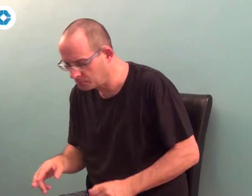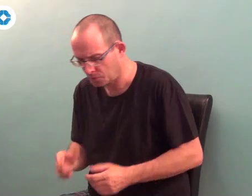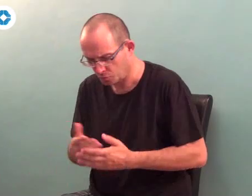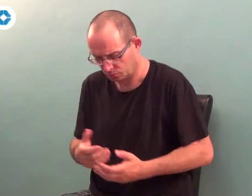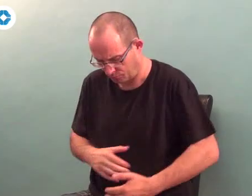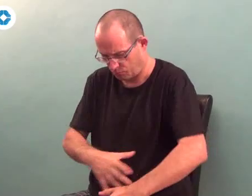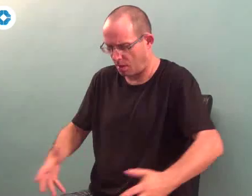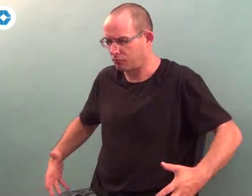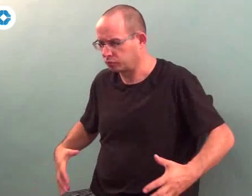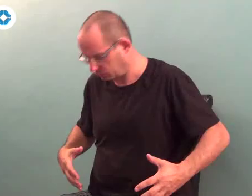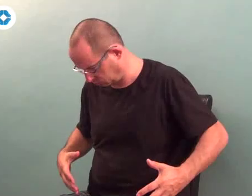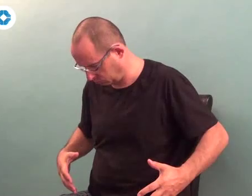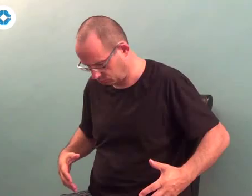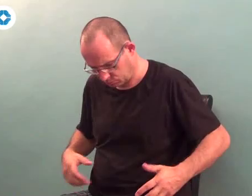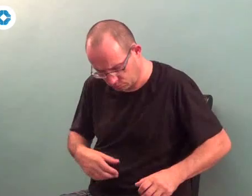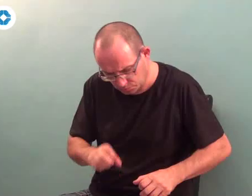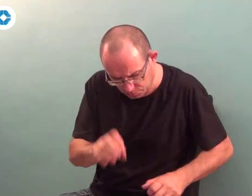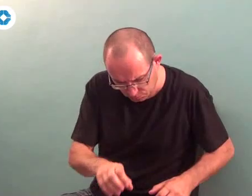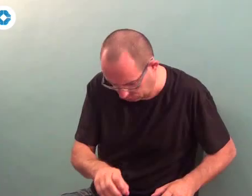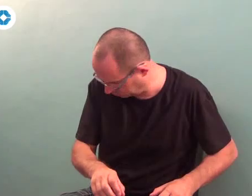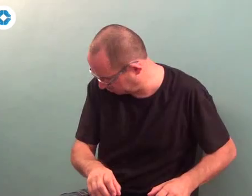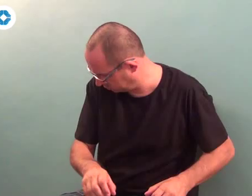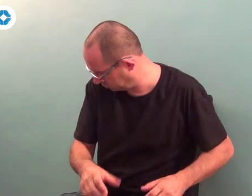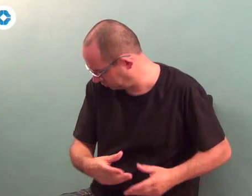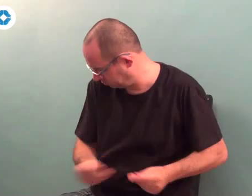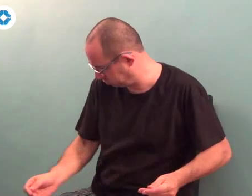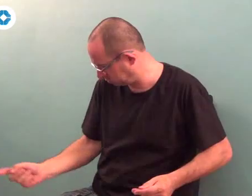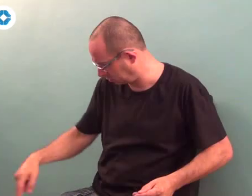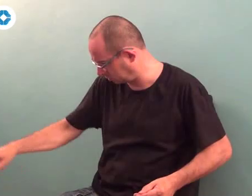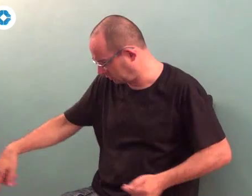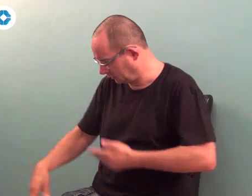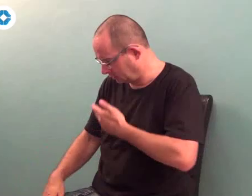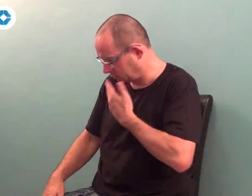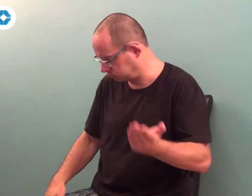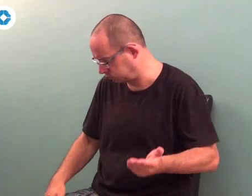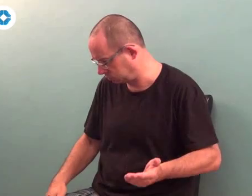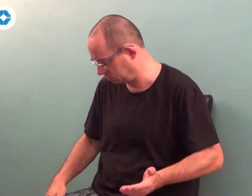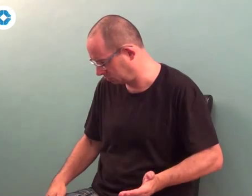Chce wyjąć gruszki z fartucha, zaczyna je wyrzucać, a nagle orientuje się, że zniknął jeden kosz.